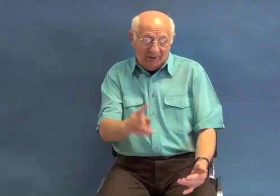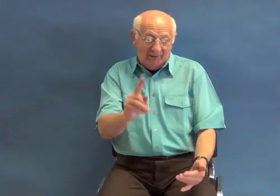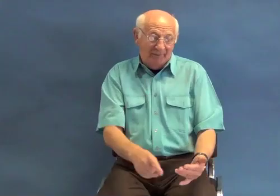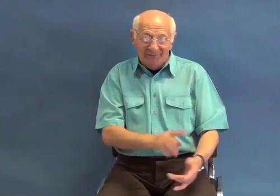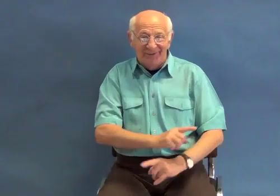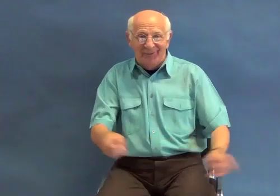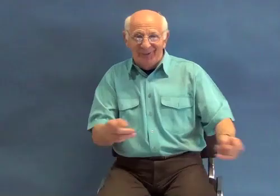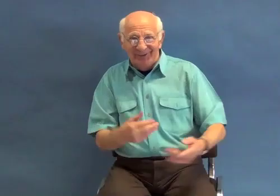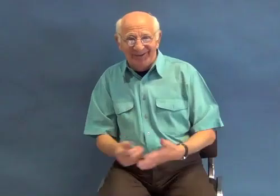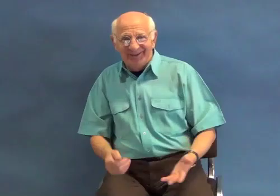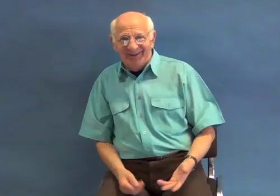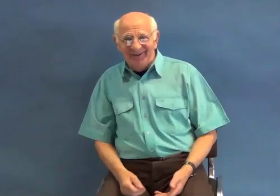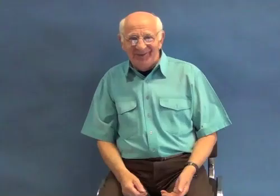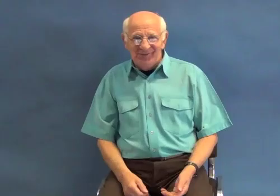A tego nie wolno.